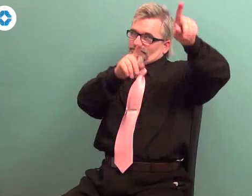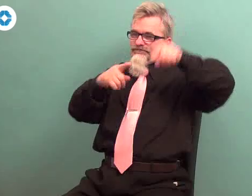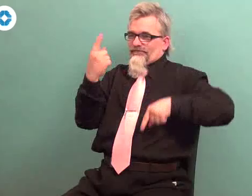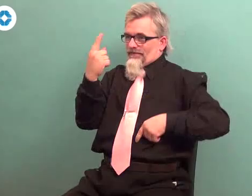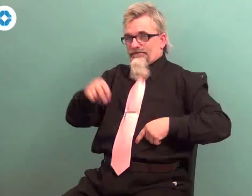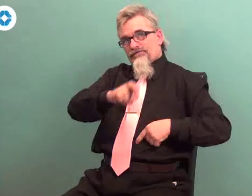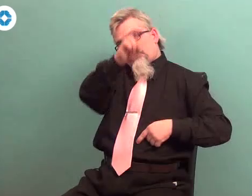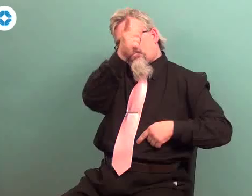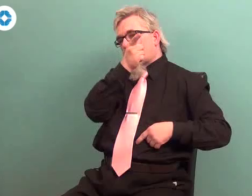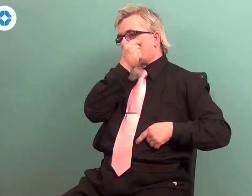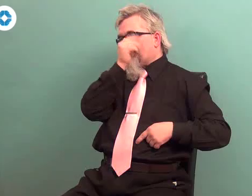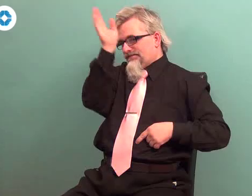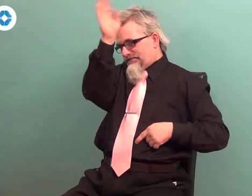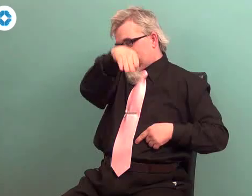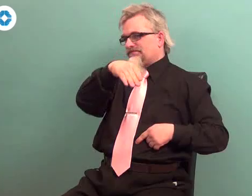On jeden poszedł spać.